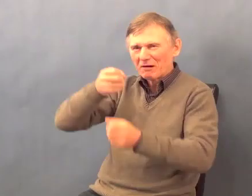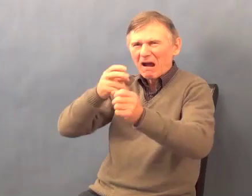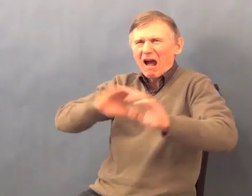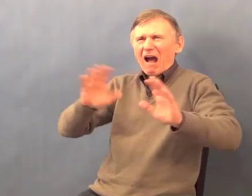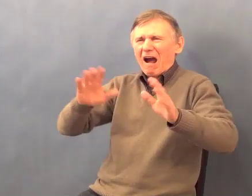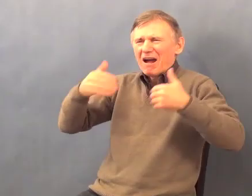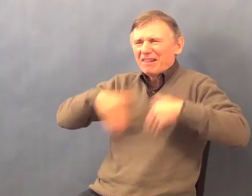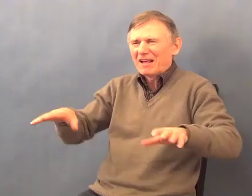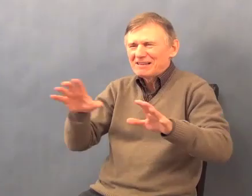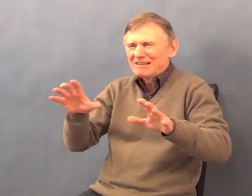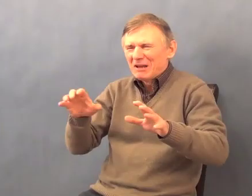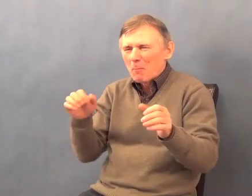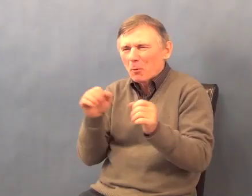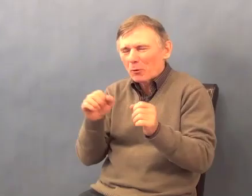Nie, nie chciał, boi się.